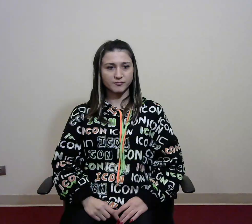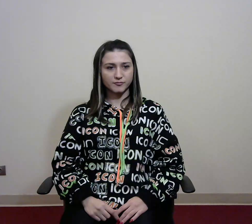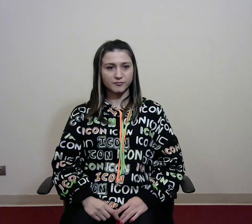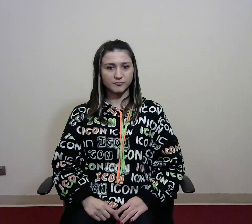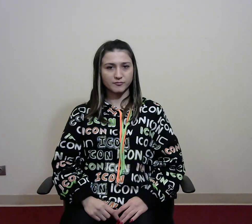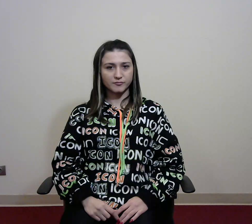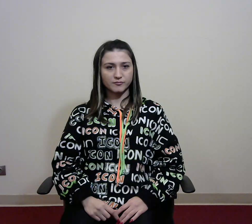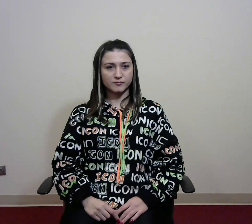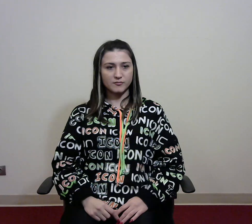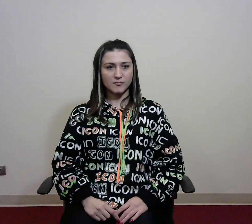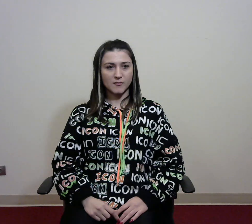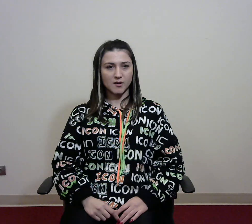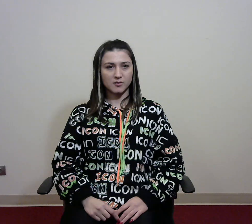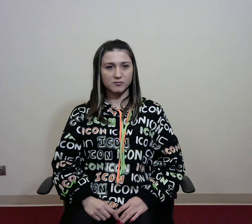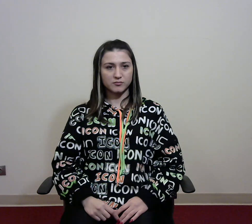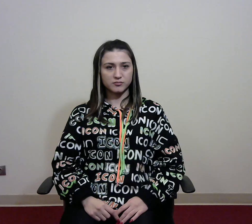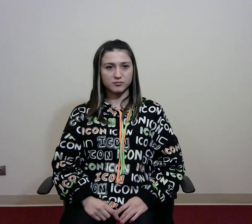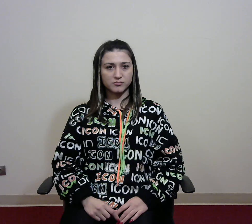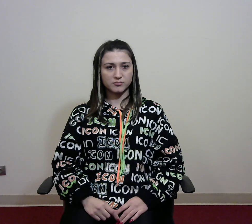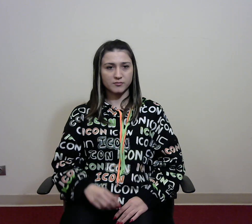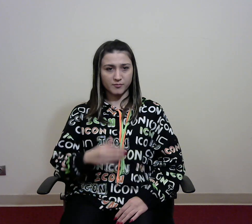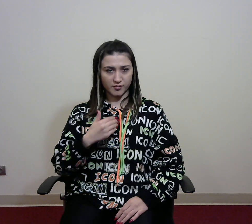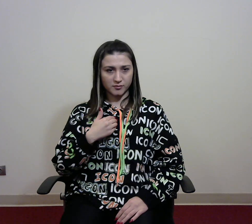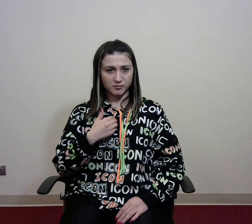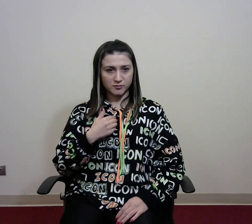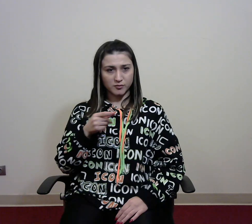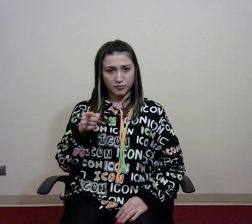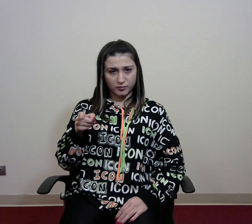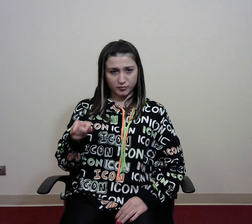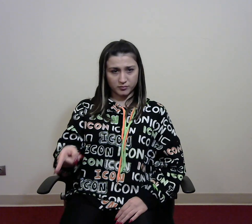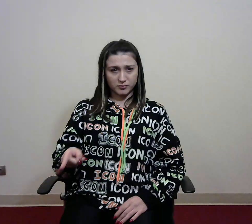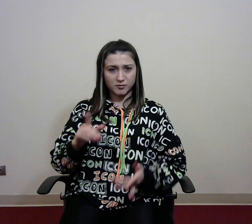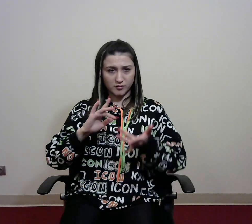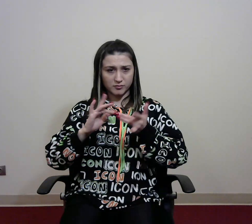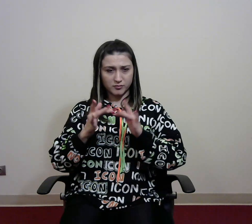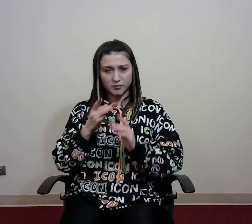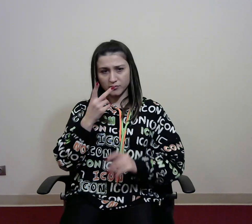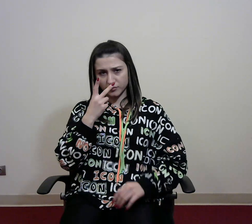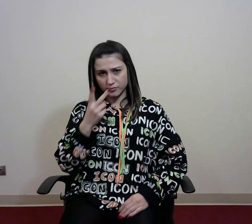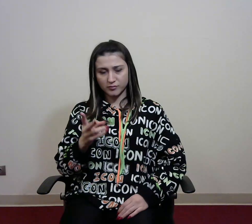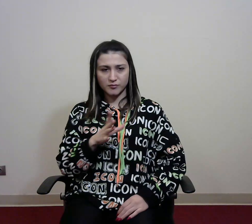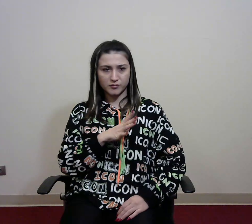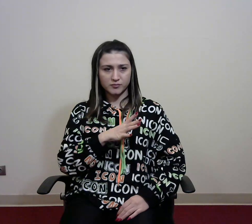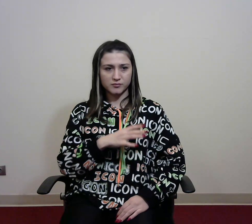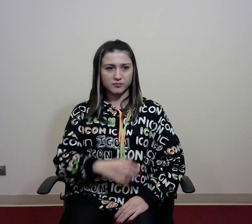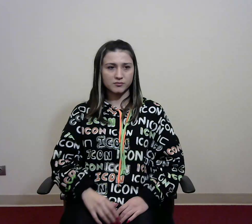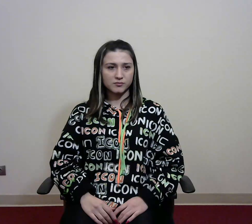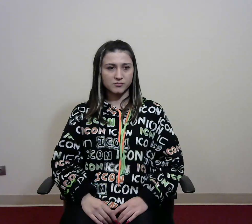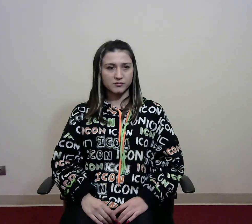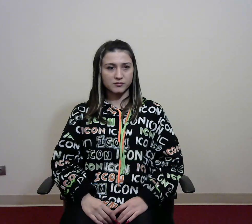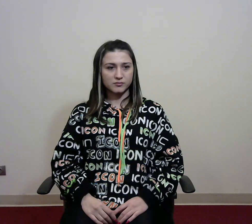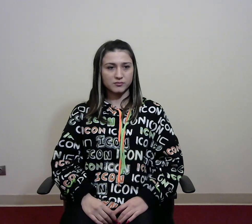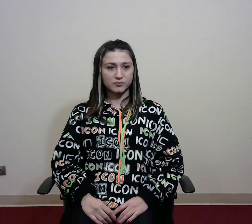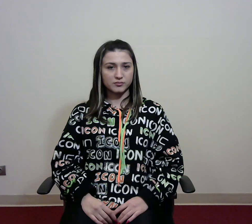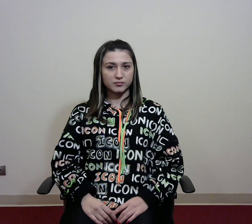Mən bunu internetdə görmüşəm